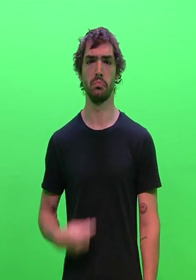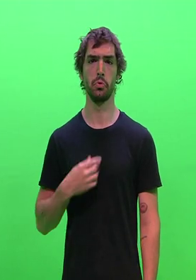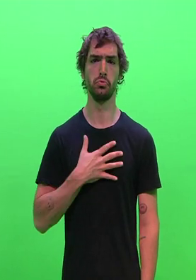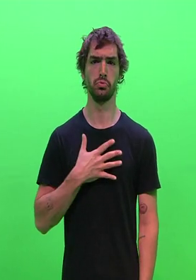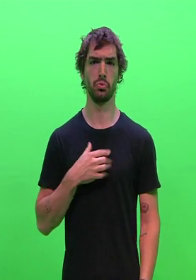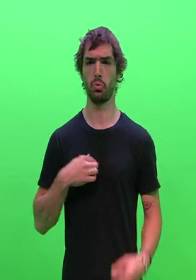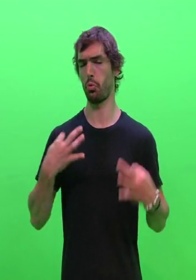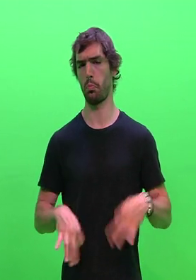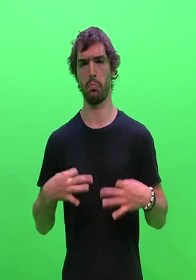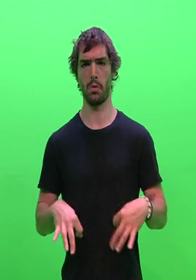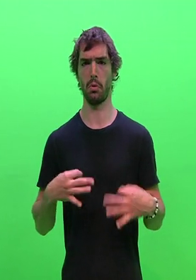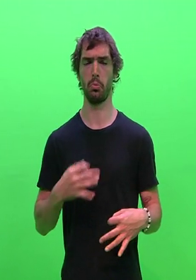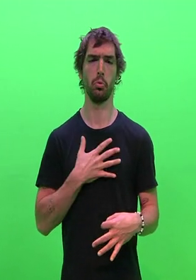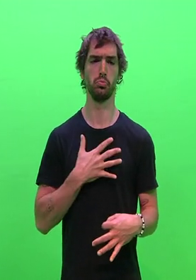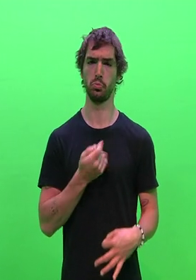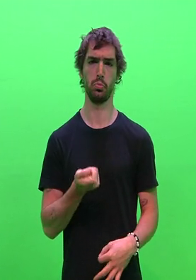Tinc tos, però és normal, molt poca.